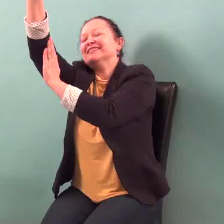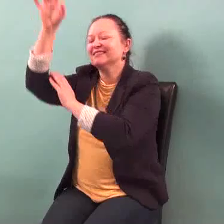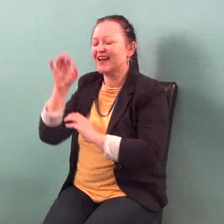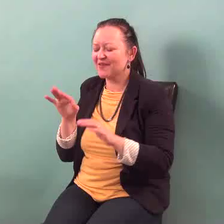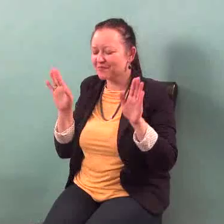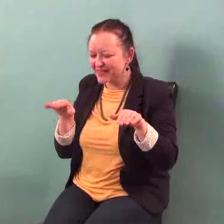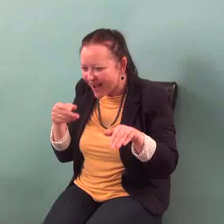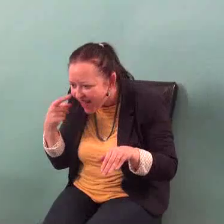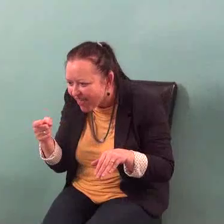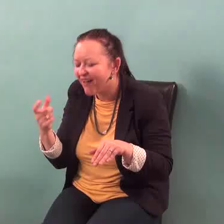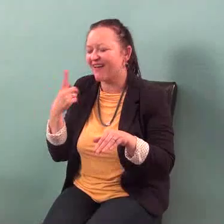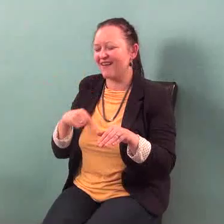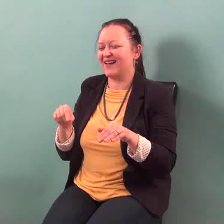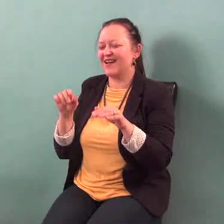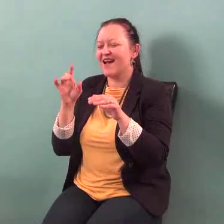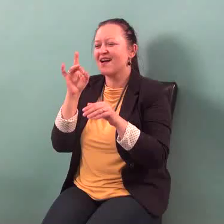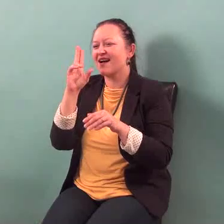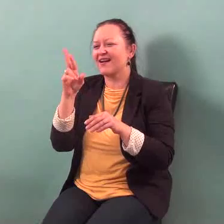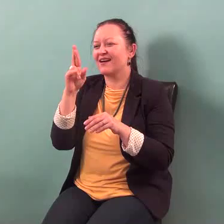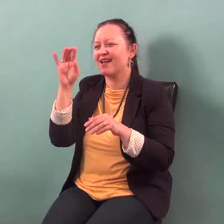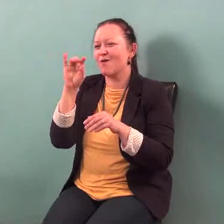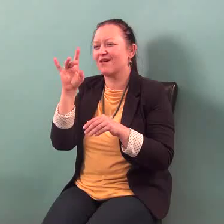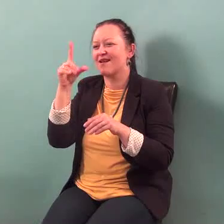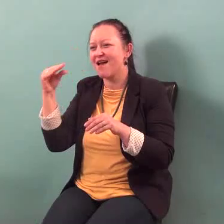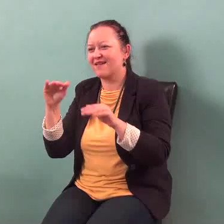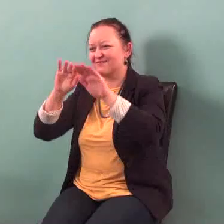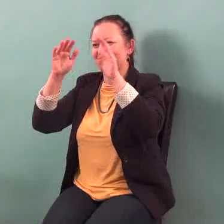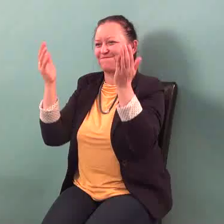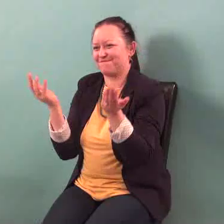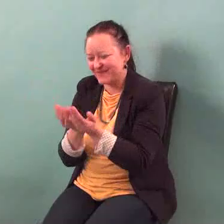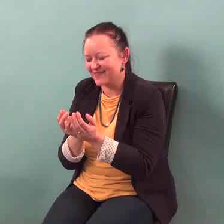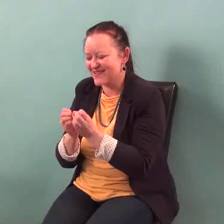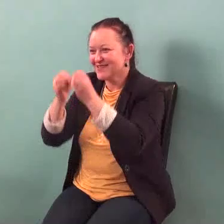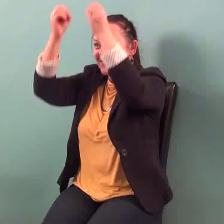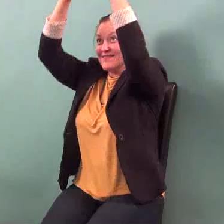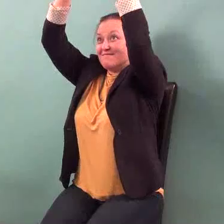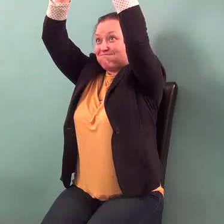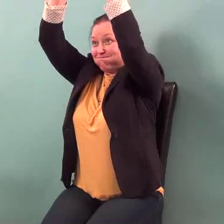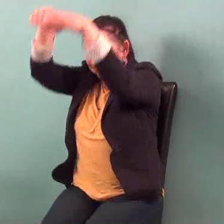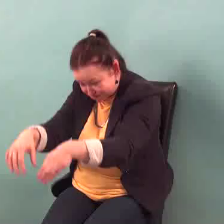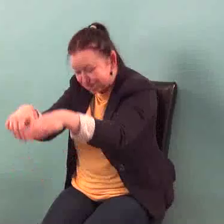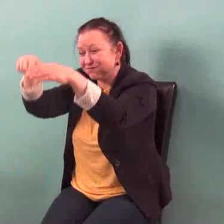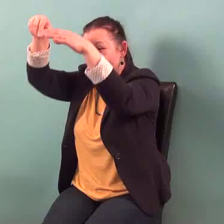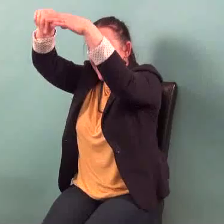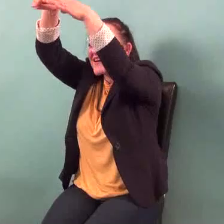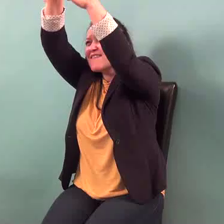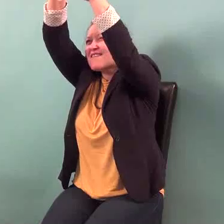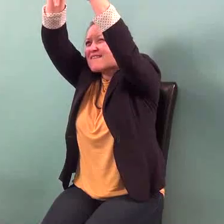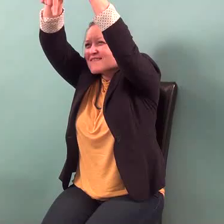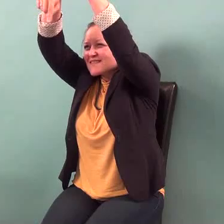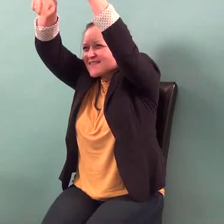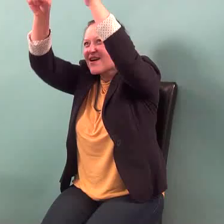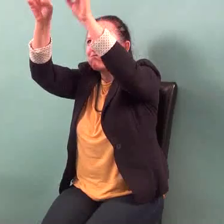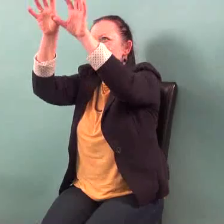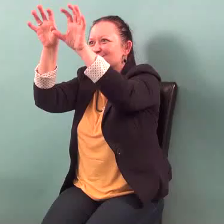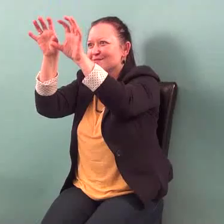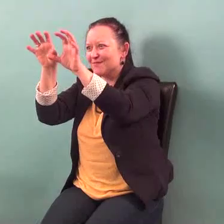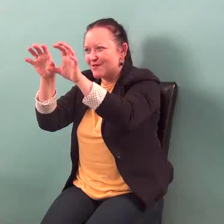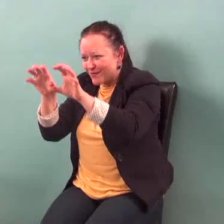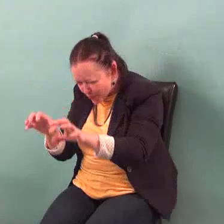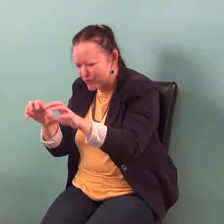A ptaszek to zauważył, wziął kulę do bowlingu i zrzucił ją w rurę, kula spada i obija się o rurę.